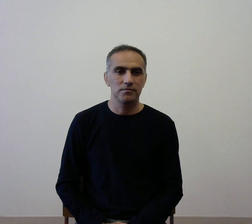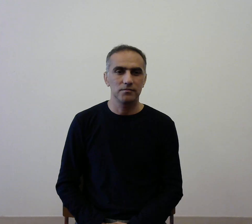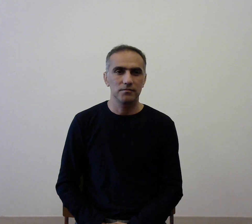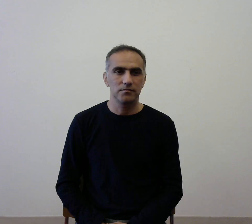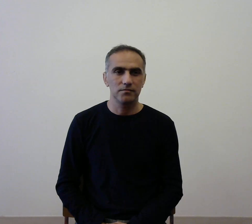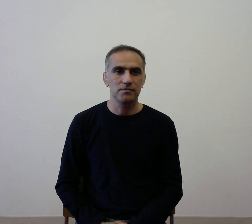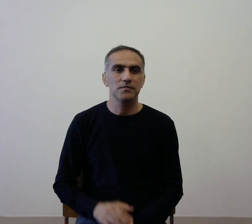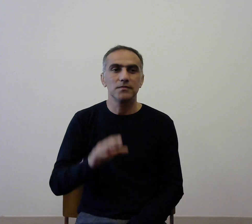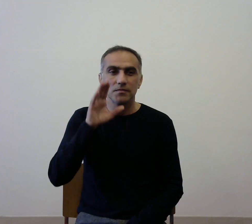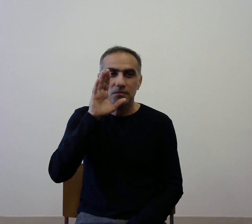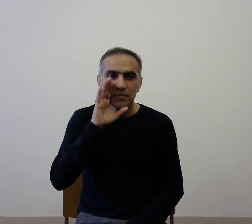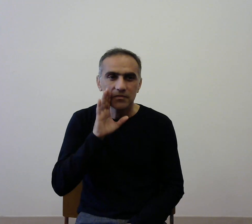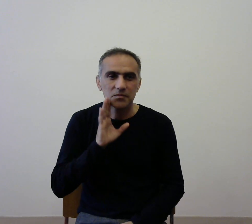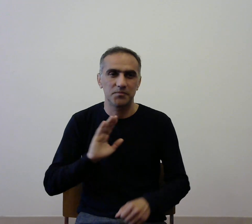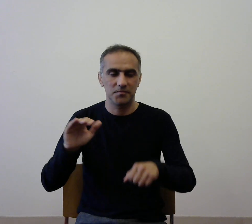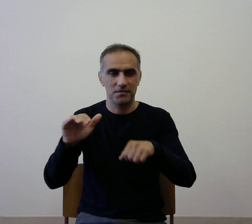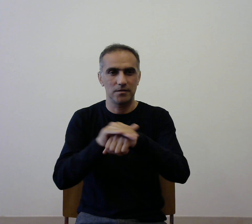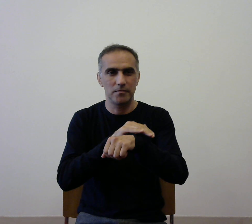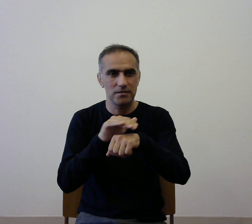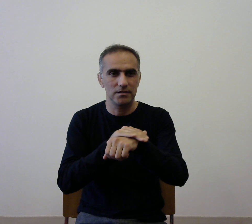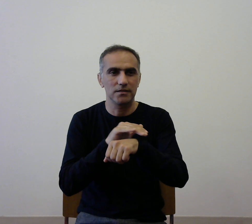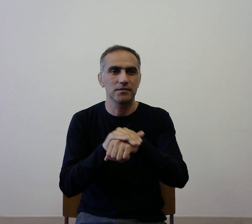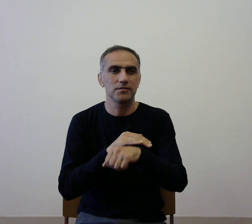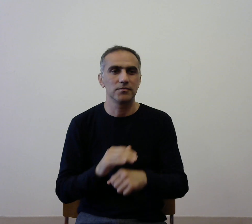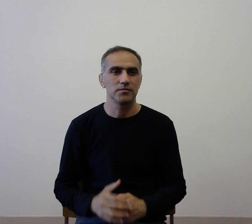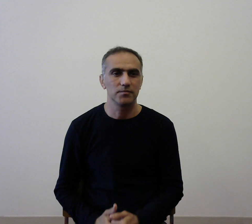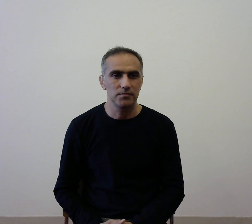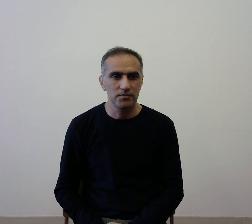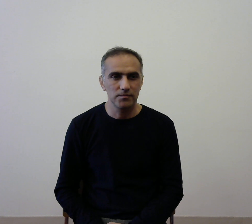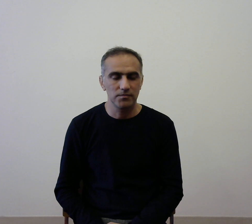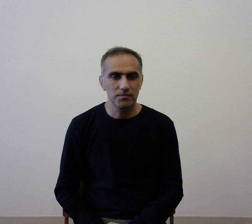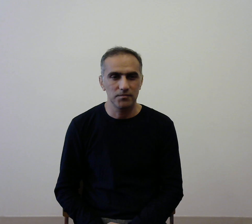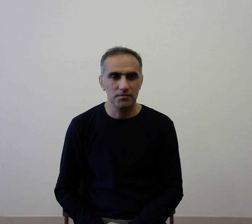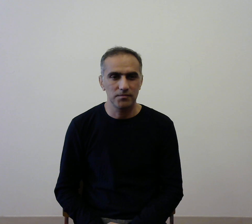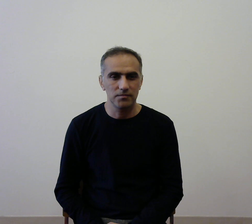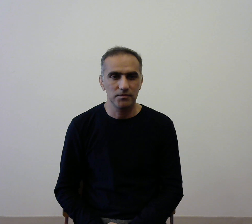Sabahınız xeyir